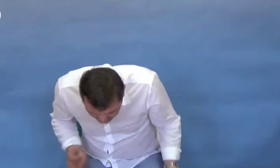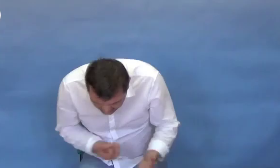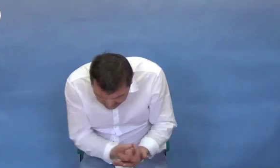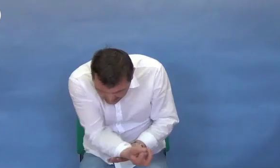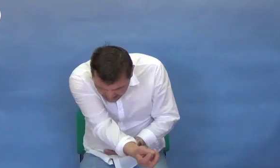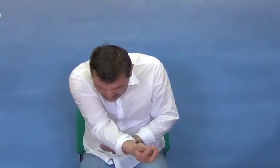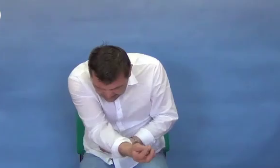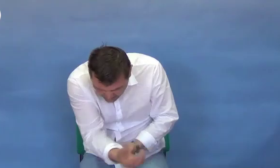Sanki.